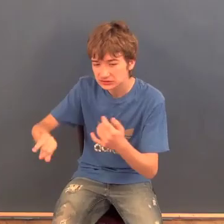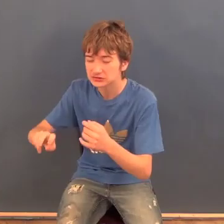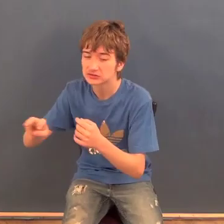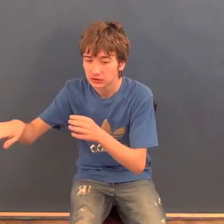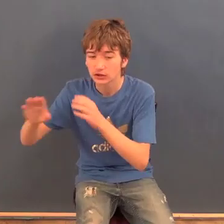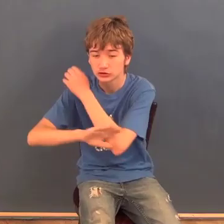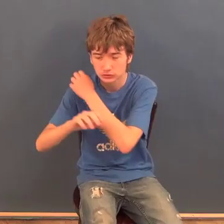Idzie pod drzewo.